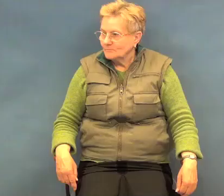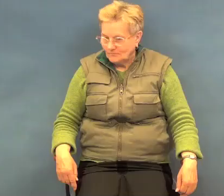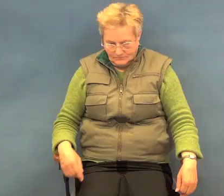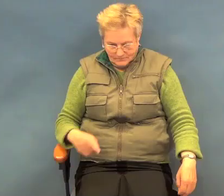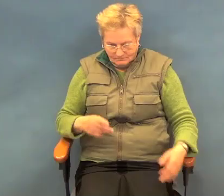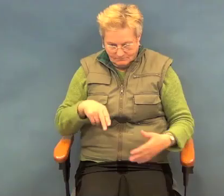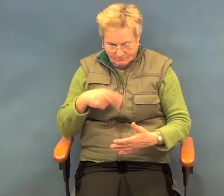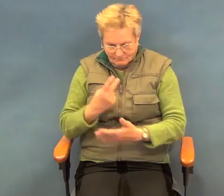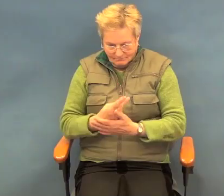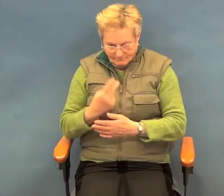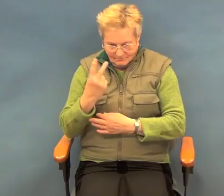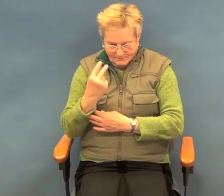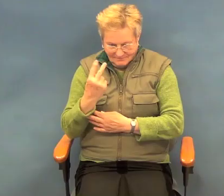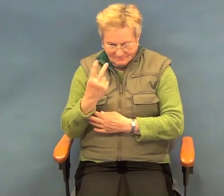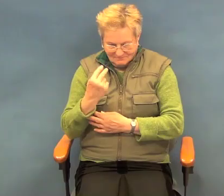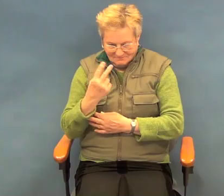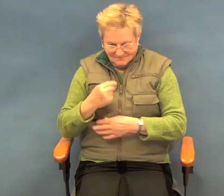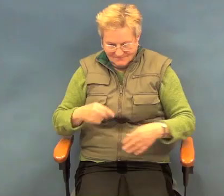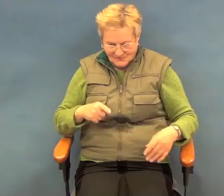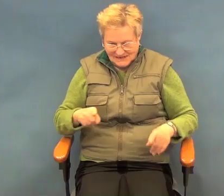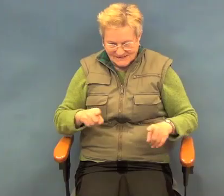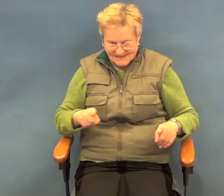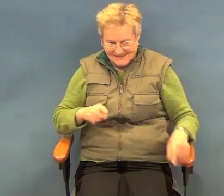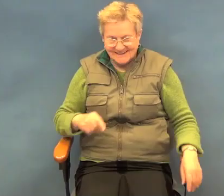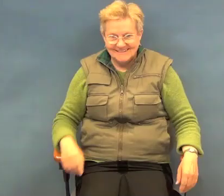Znak pokazuje człowieka, który się przewrócił i leży z nogami w górze.